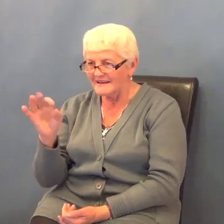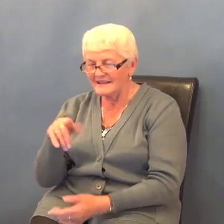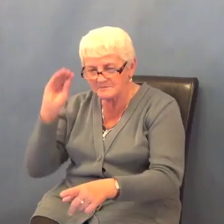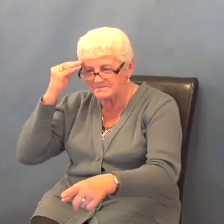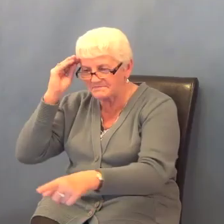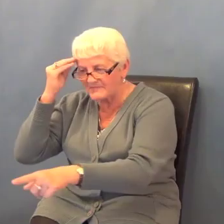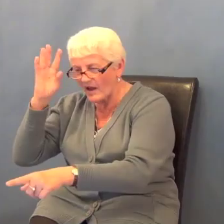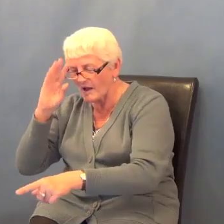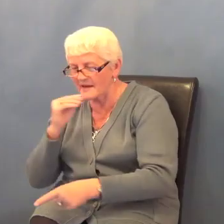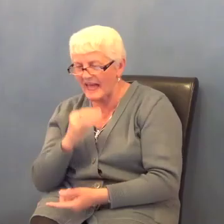Te wszystkie obrazki zapamiętałam.